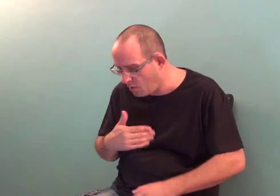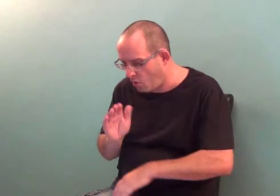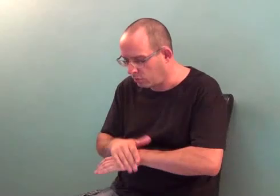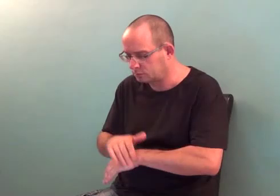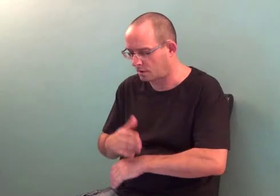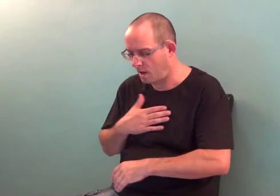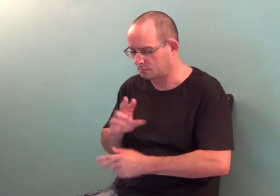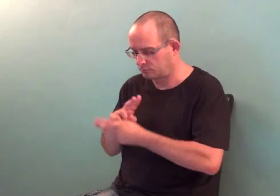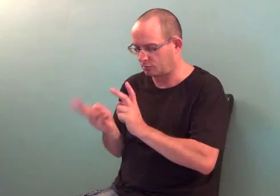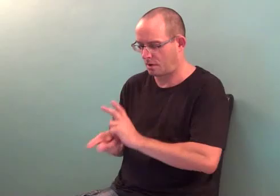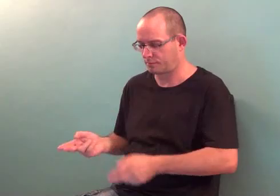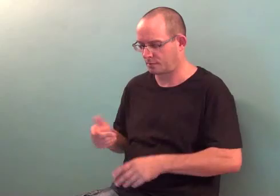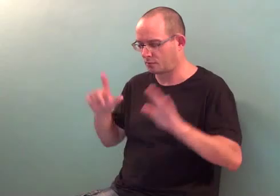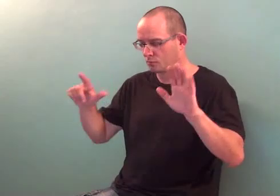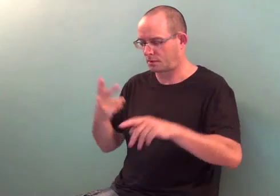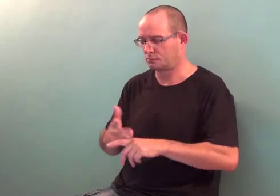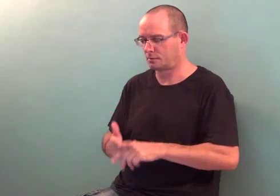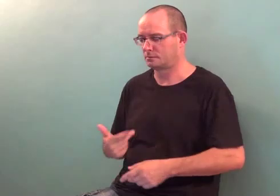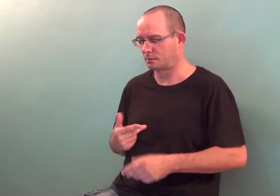Mam spotkanie z koleżanką o siódmej trzydzieści.